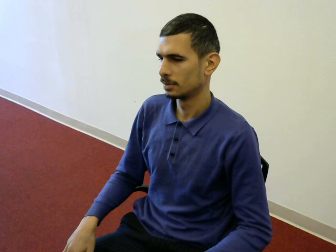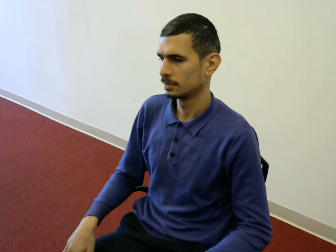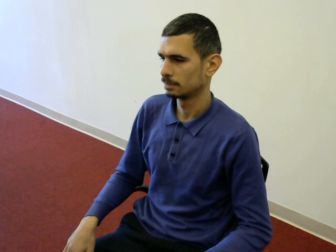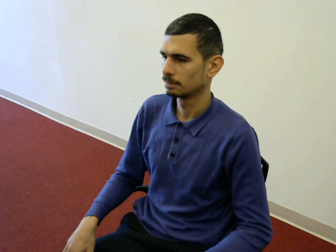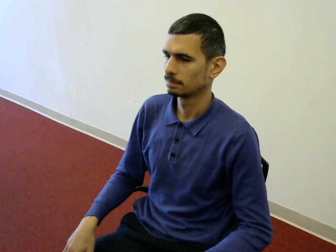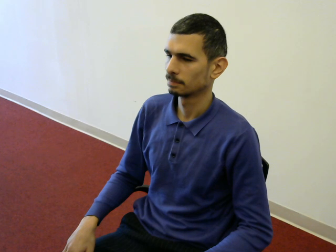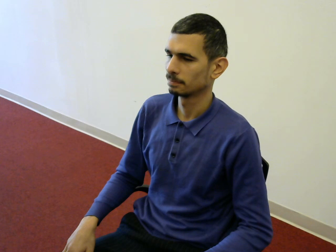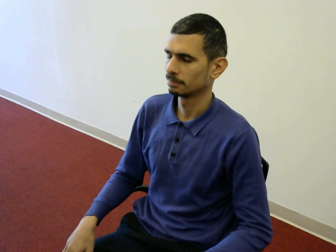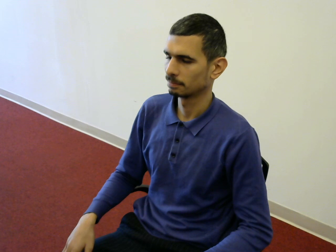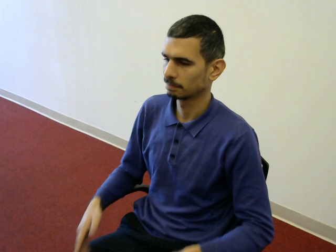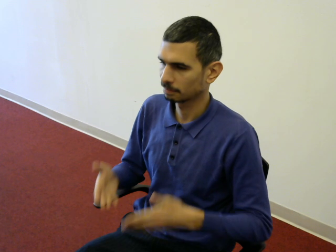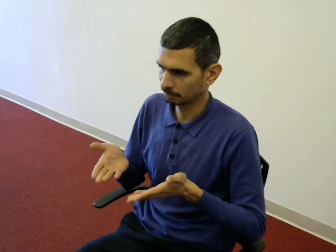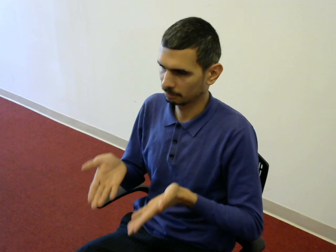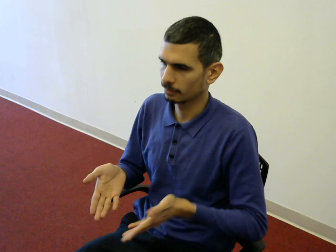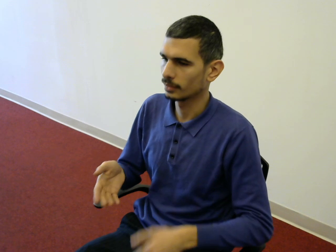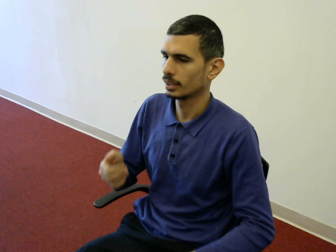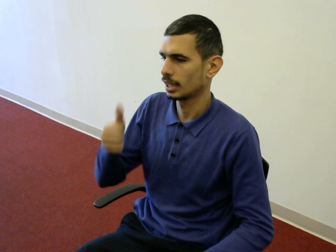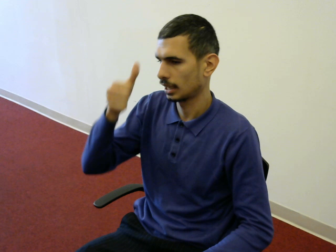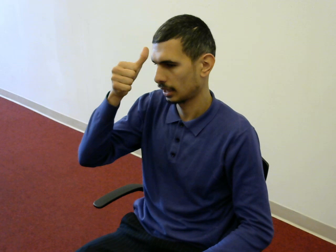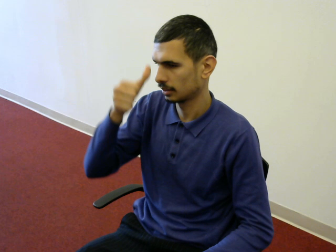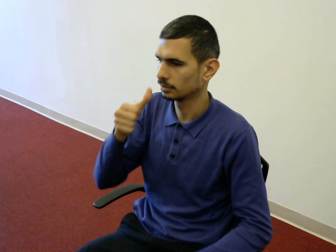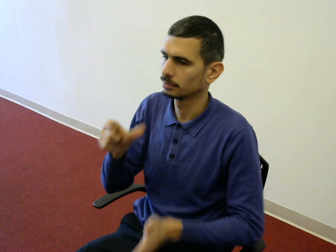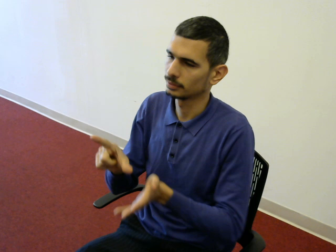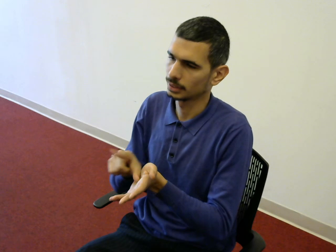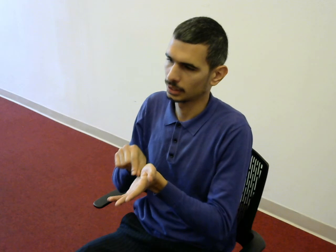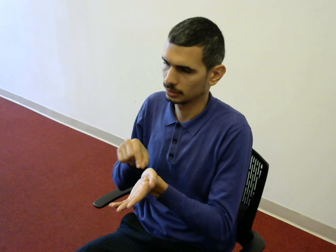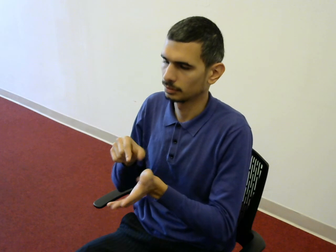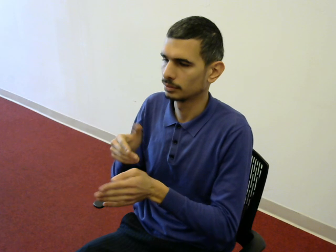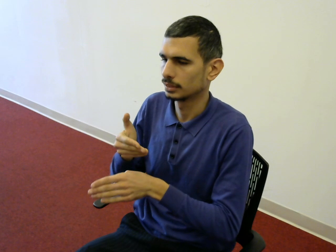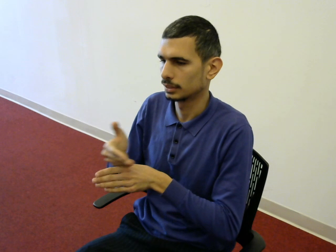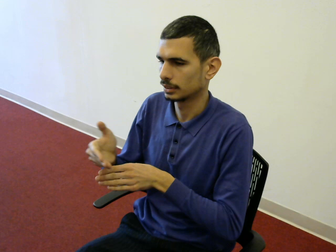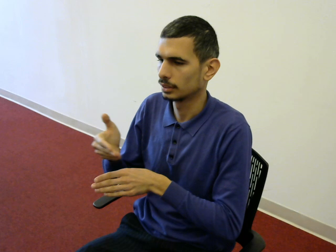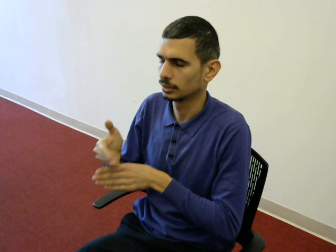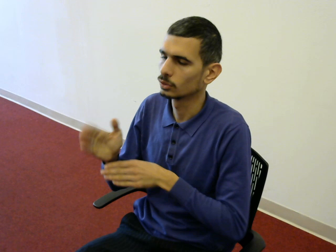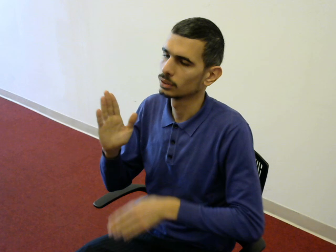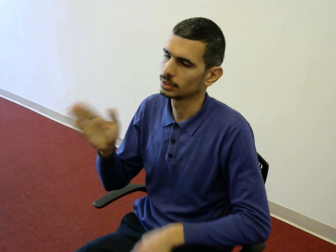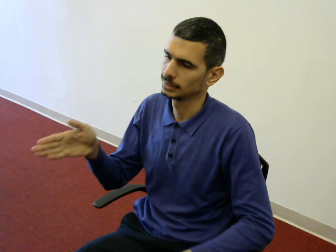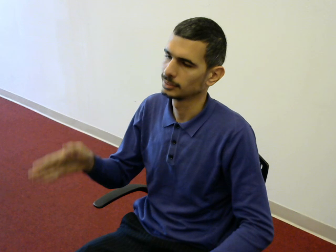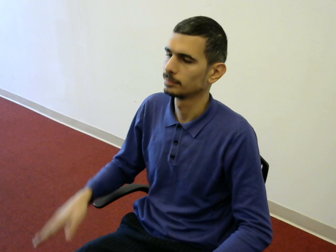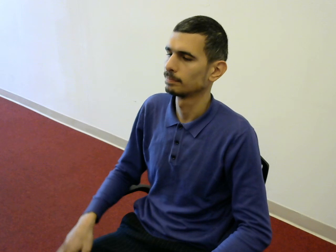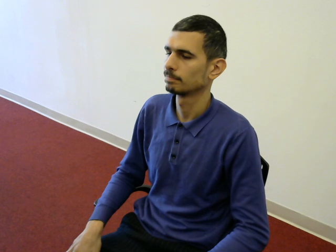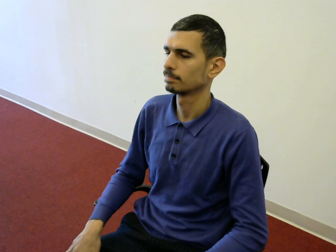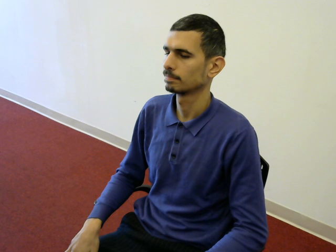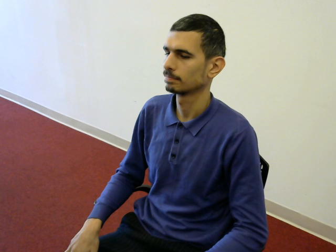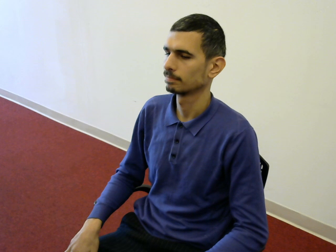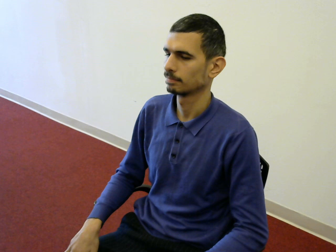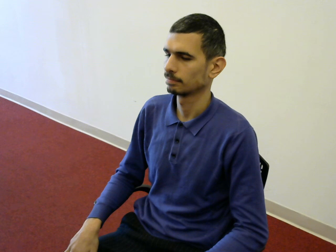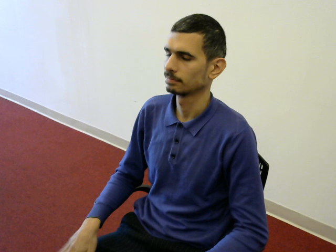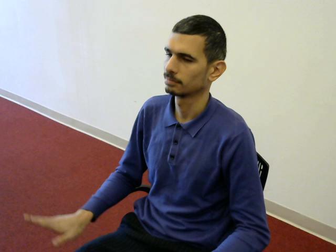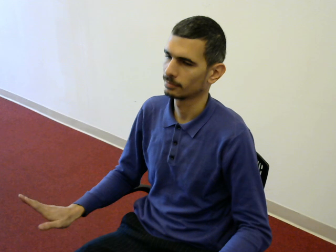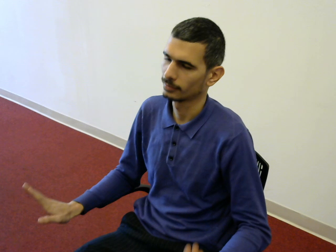Bu ay pensiyalar gecikəcək